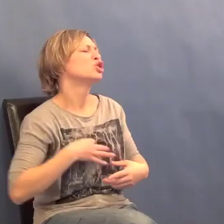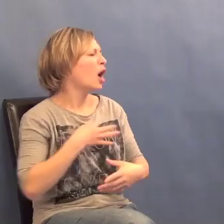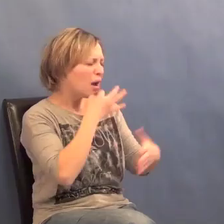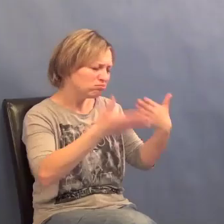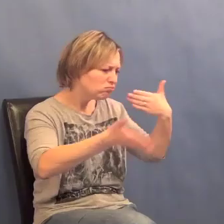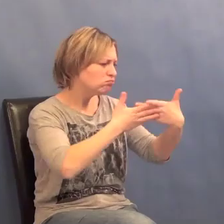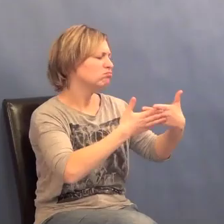Lepiej jest zamknąć.